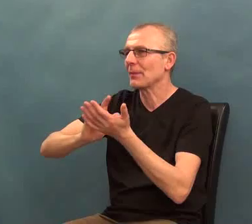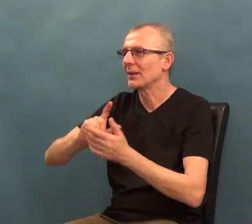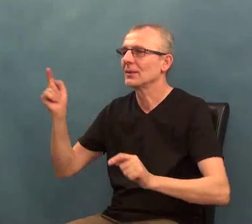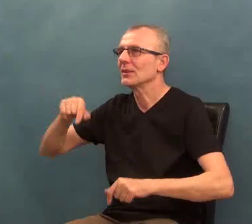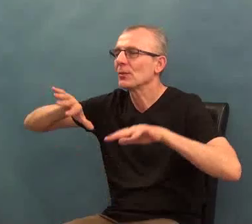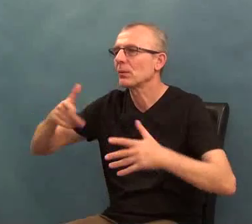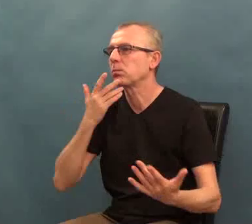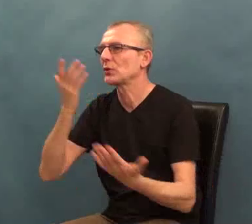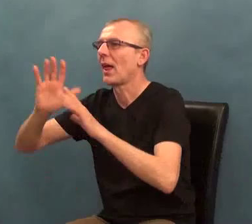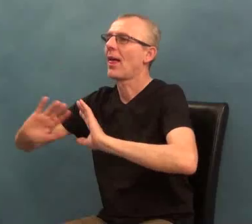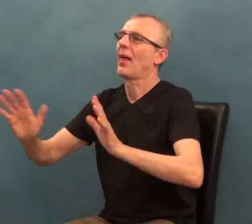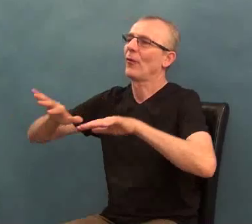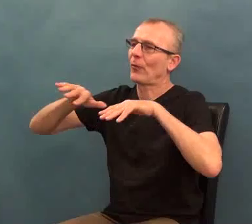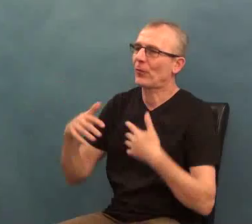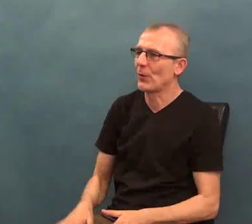Myśleli, że to pożar, ale okazało się, że nie.